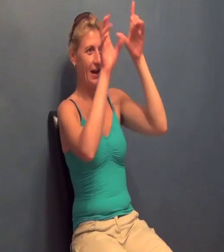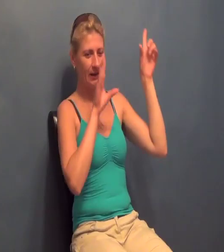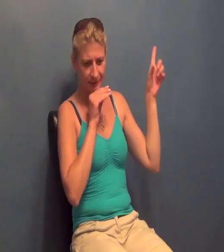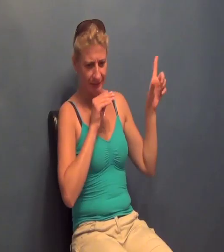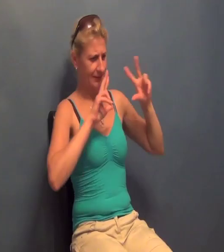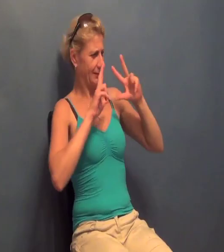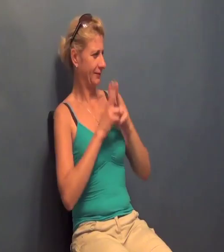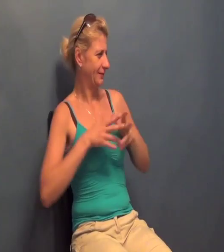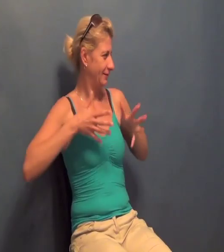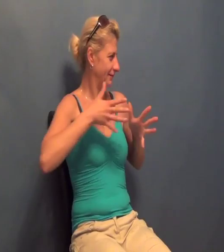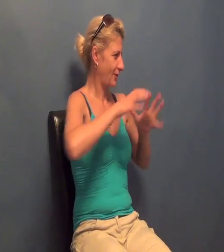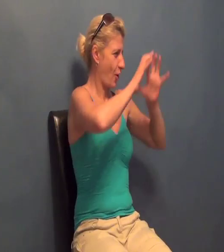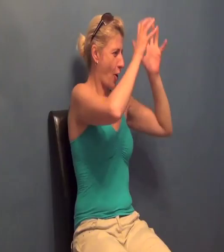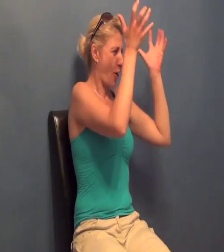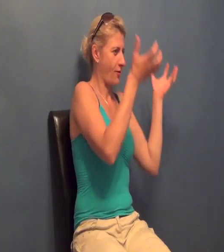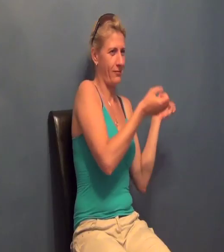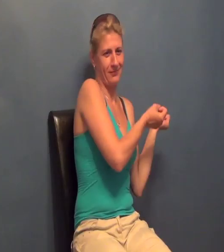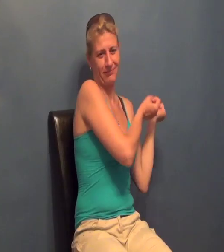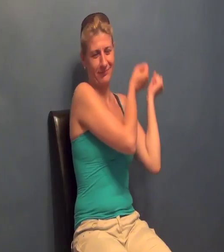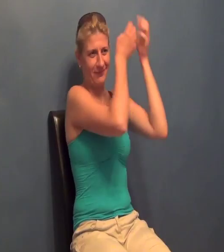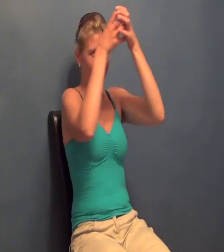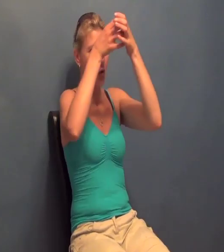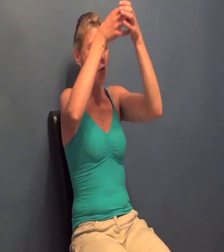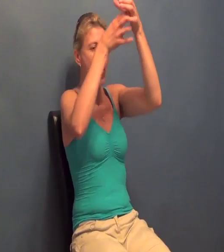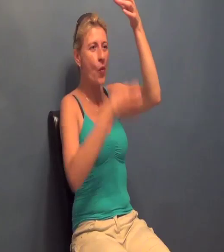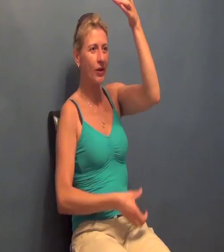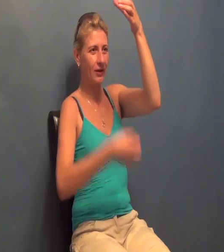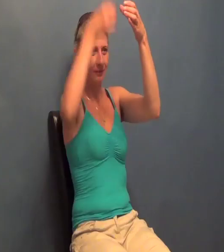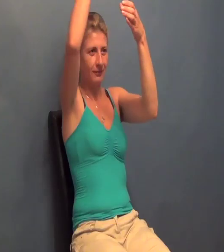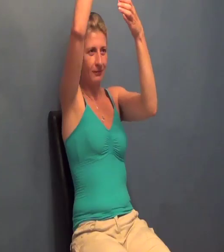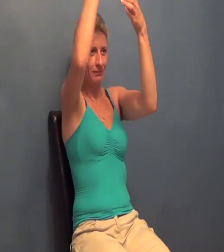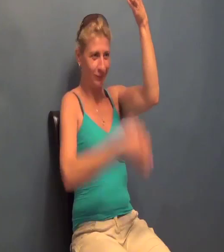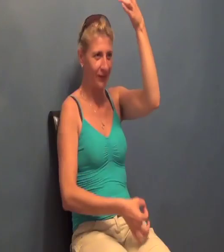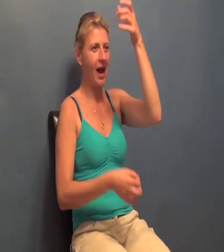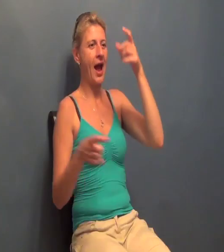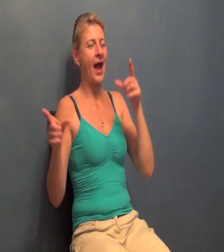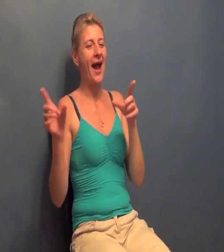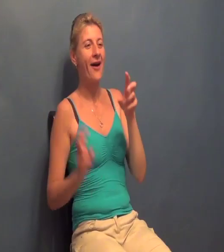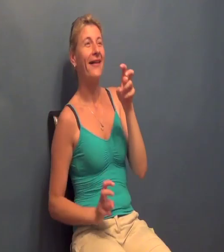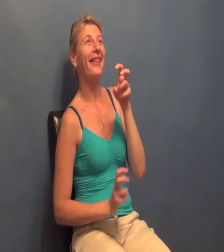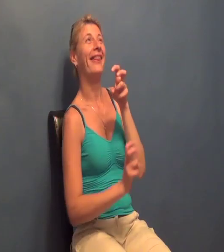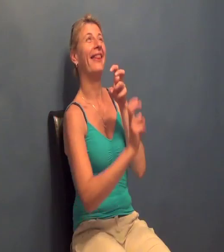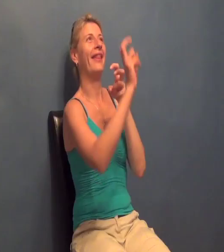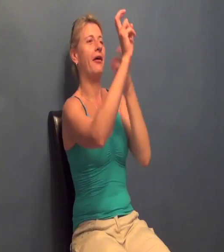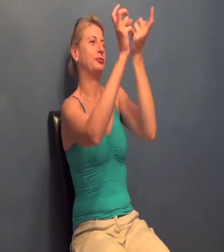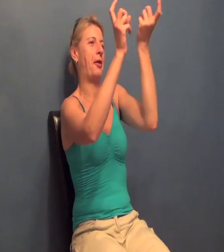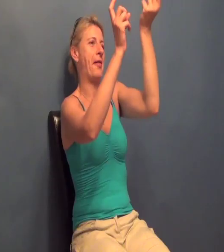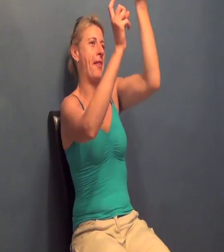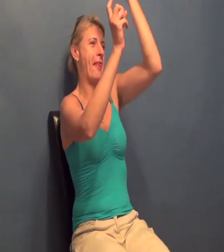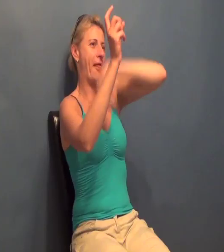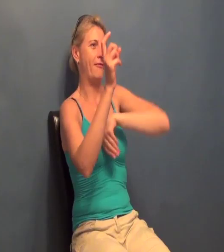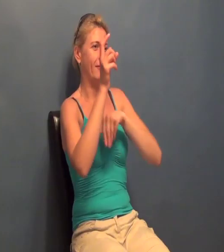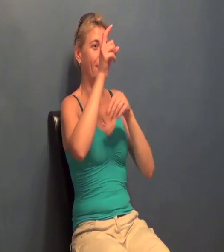A kaczka widzi to, nie odpuszcza, idzie, bierze kulę do bowlingu i wrzuca ją do rury, którą kot się wspina. Kula spada na dół i kot ją połyka.